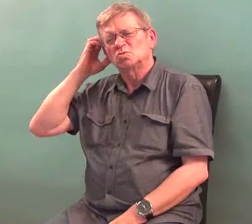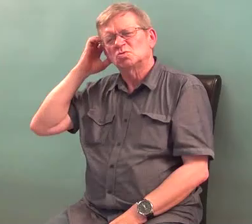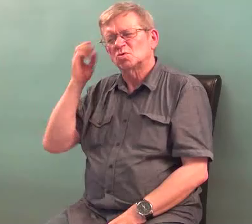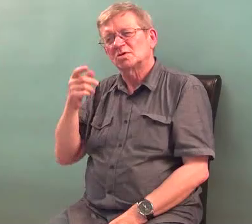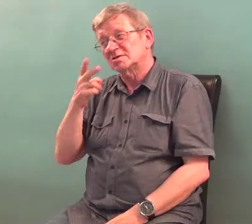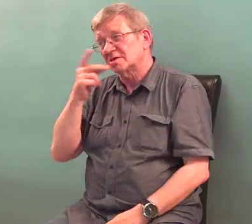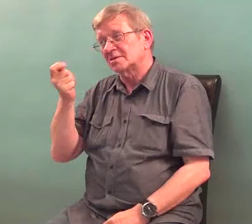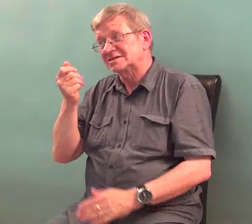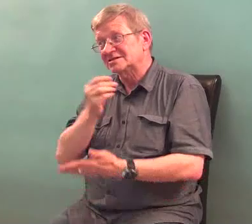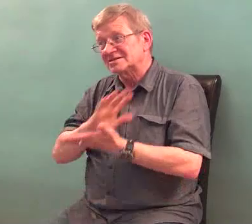Zobaczymy czy jest za darmo.